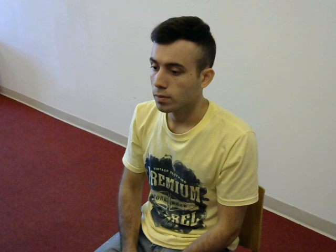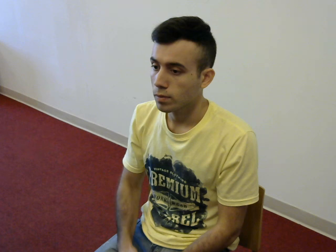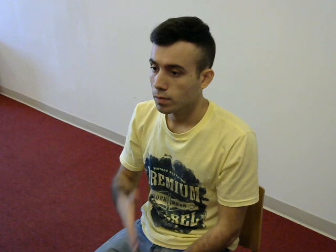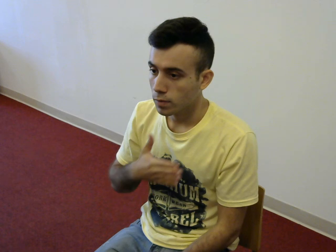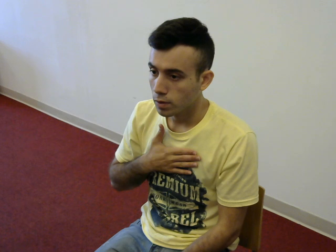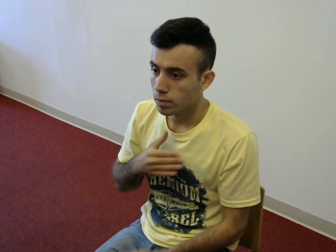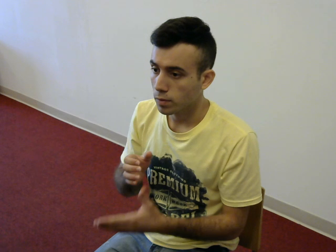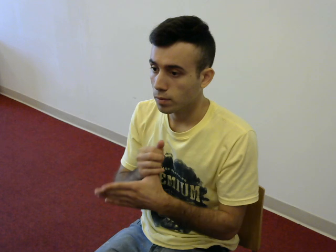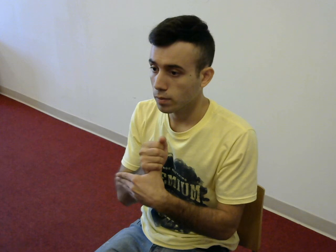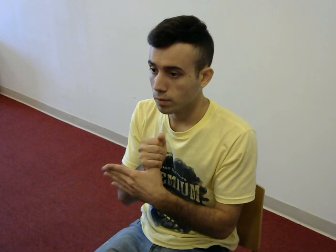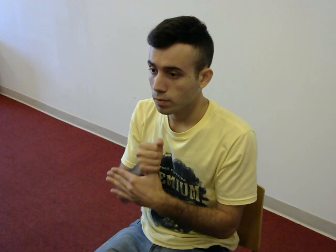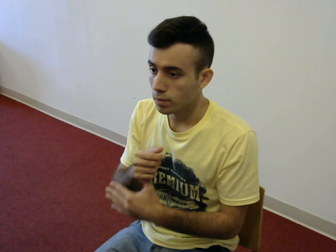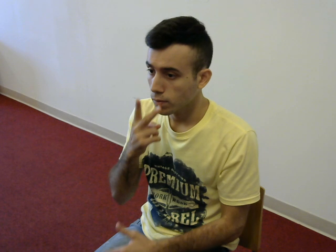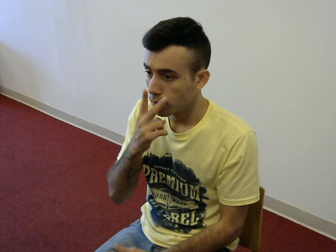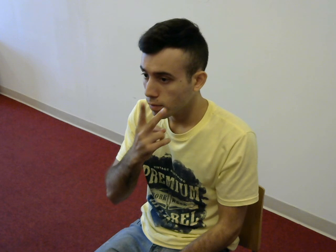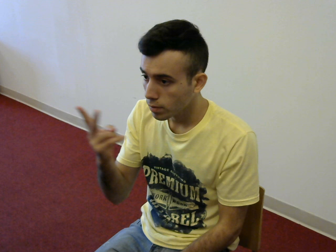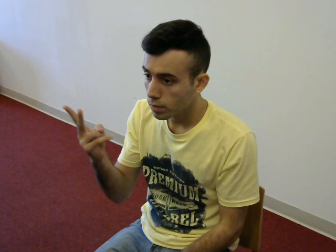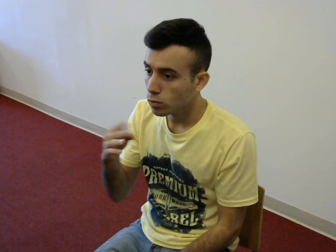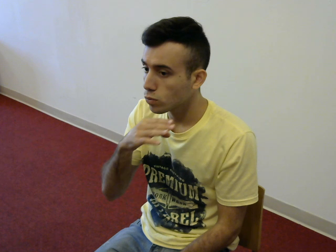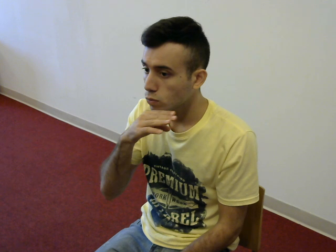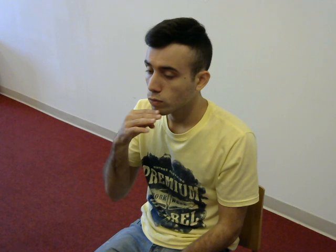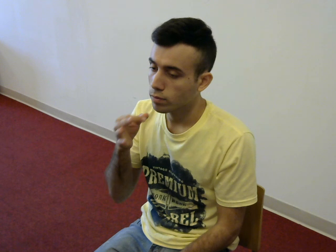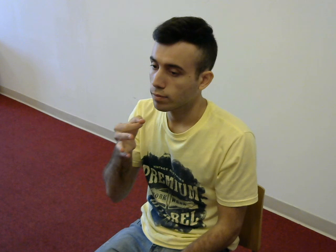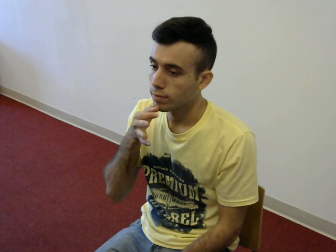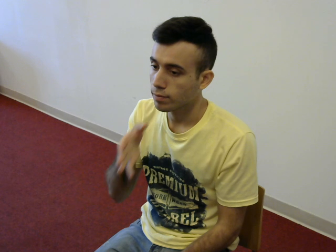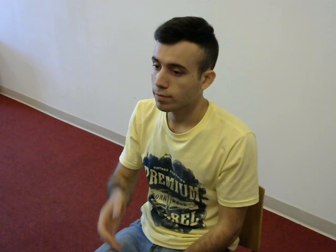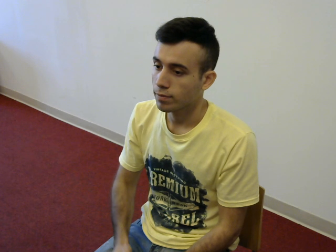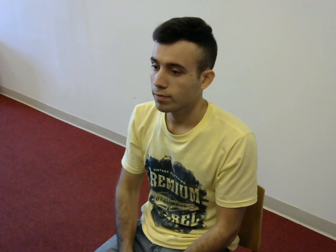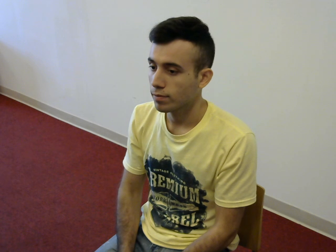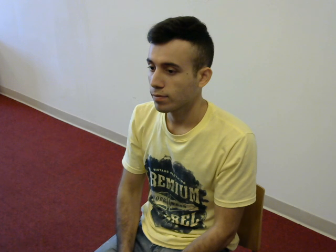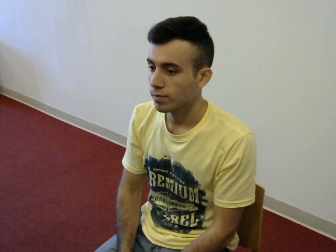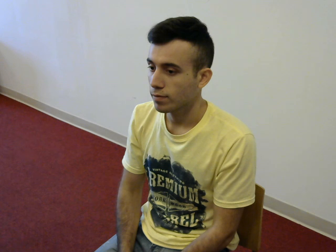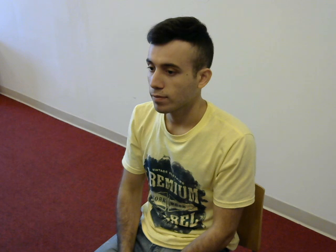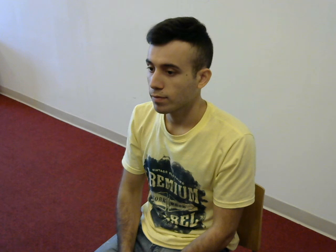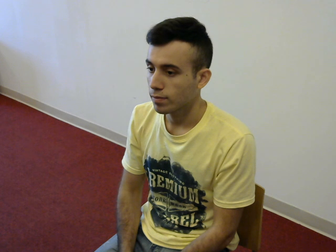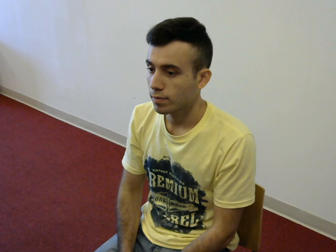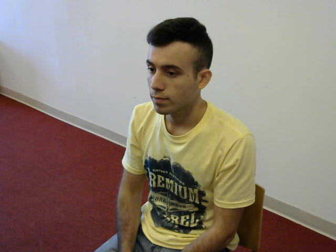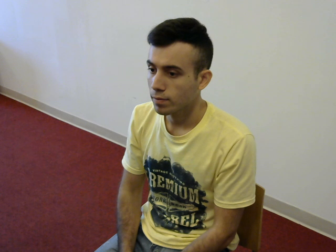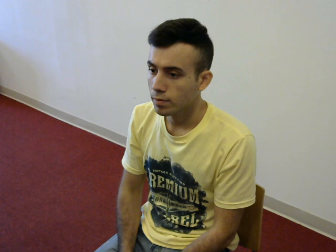Mənim balıqlara baxmaqdan çox xoşum gəlir